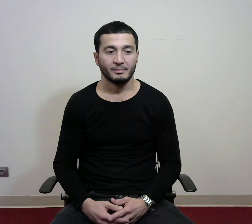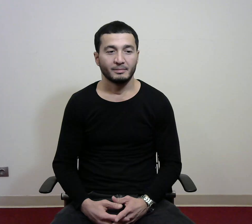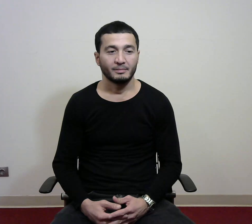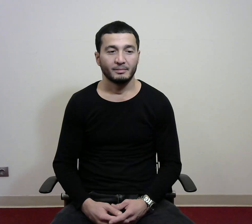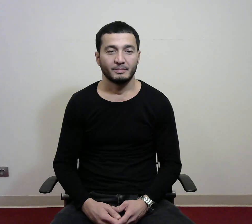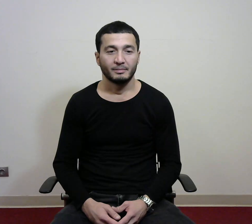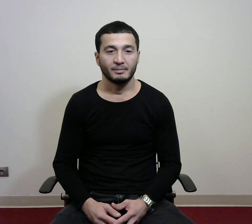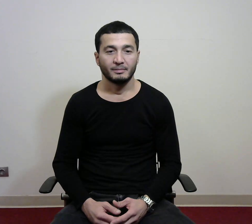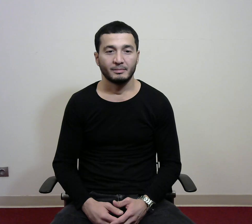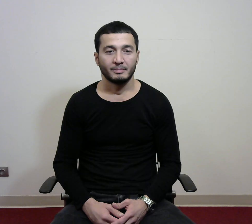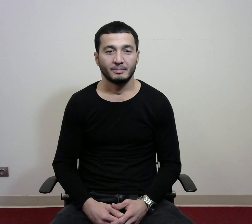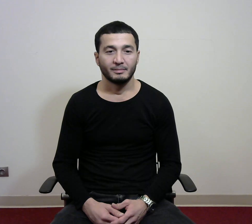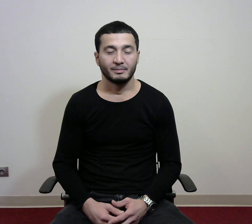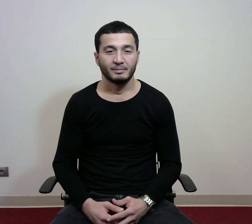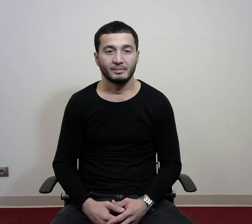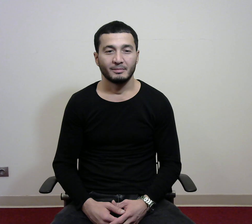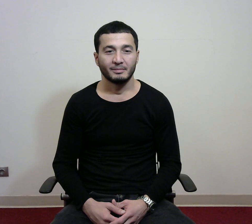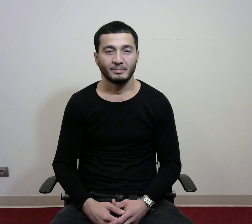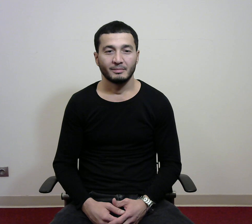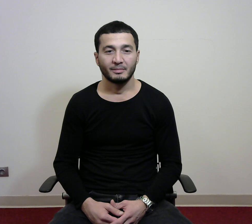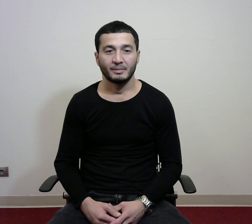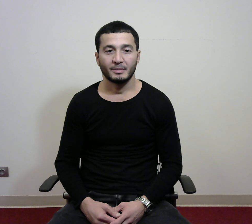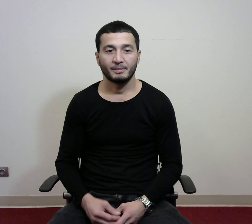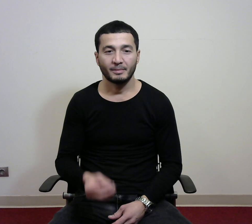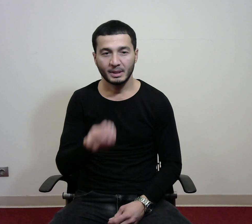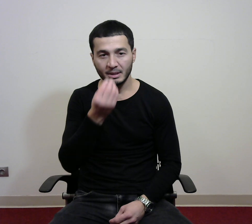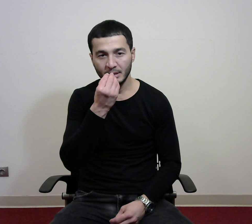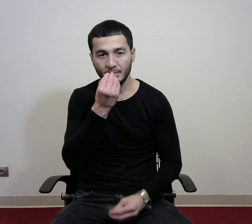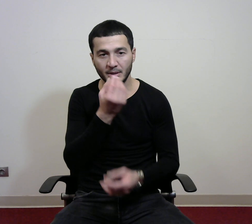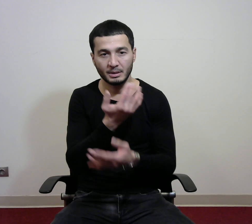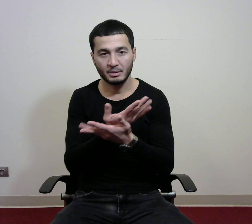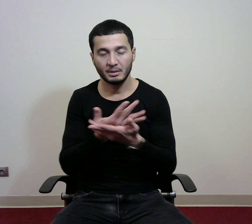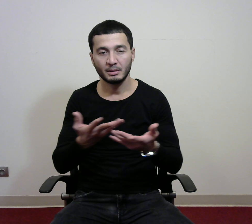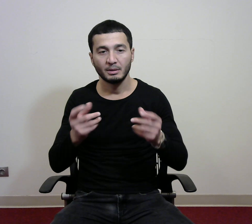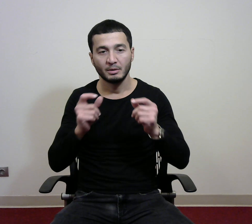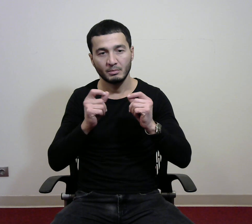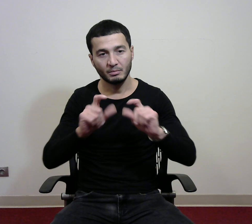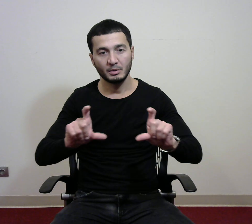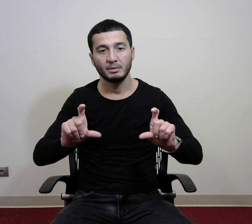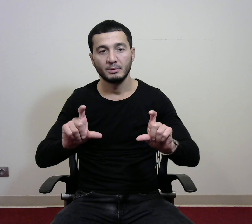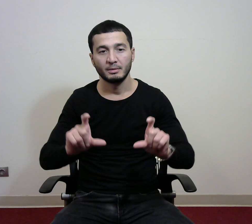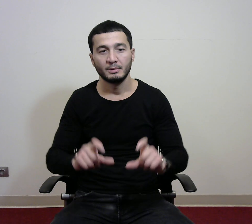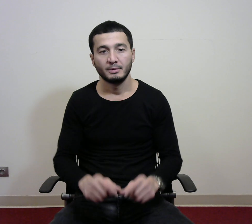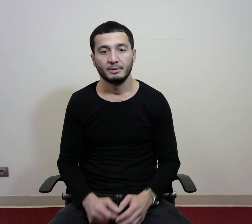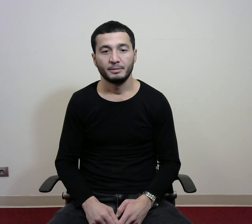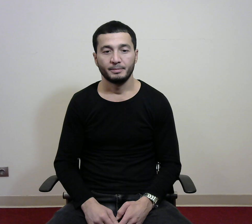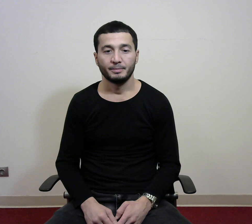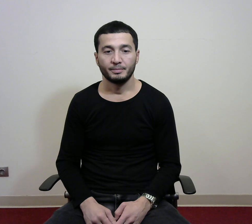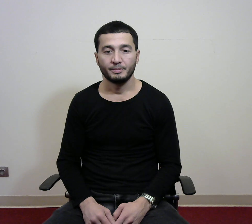Ərzaq bahalaşıb